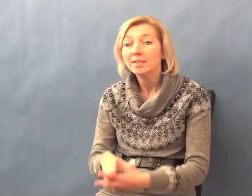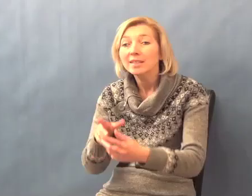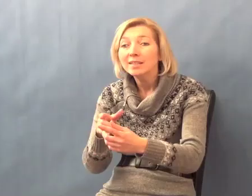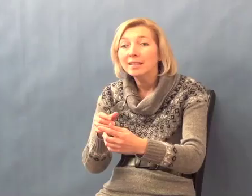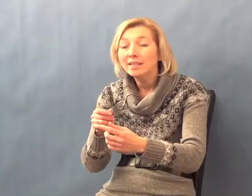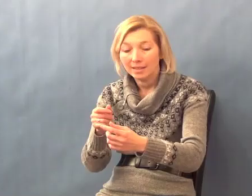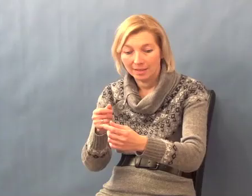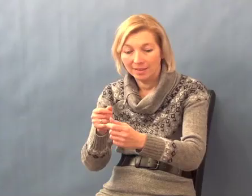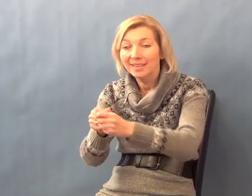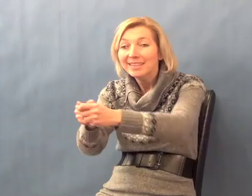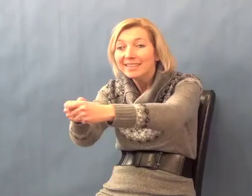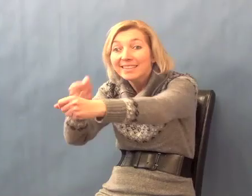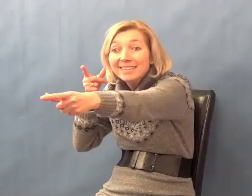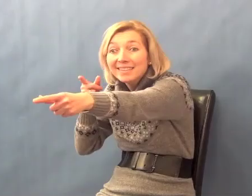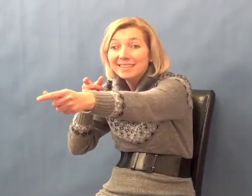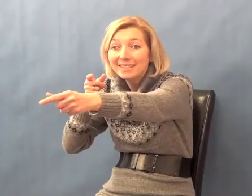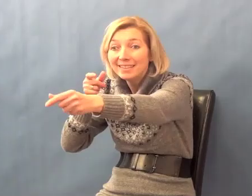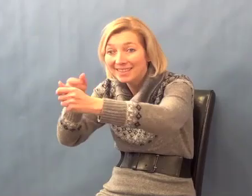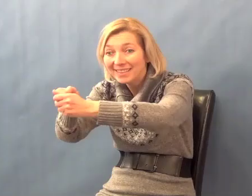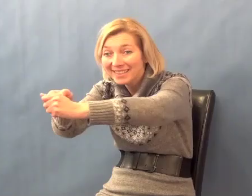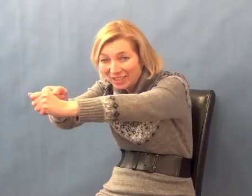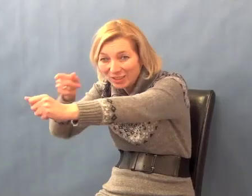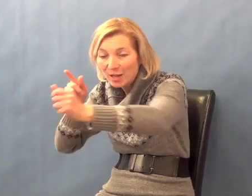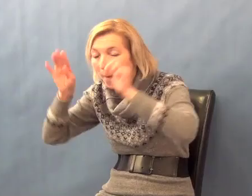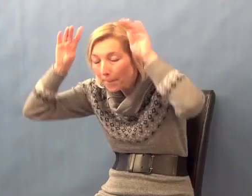Strzelanie z łuku.